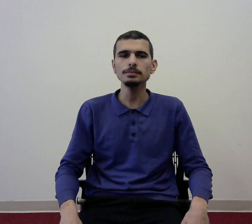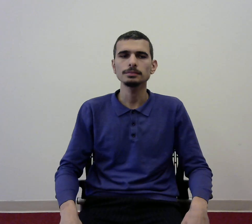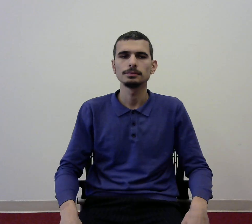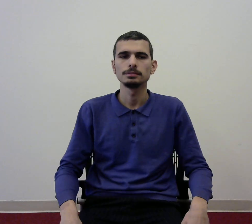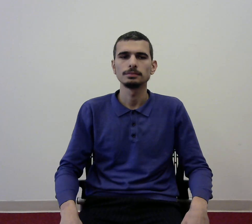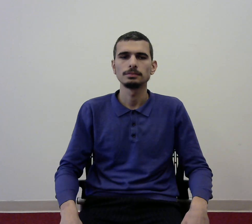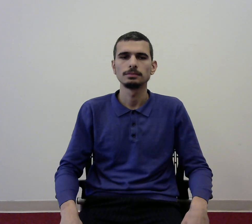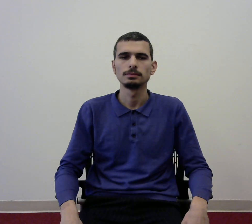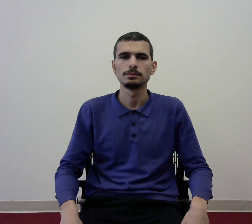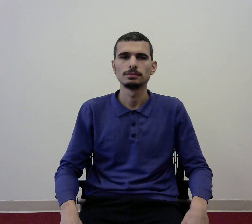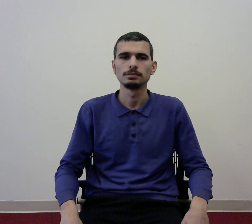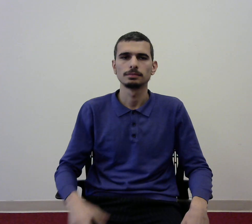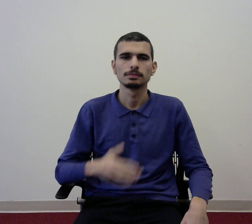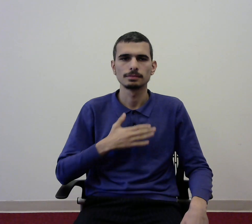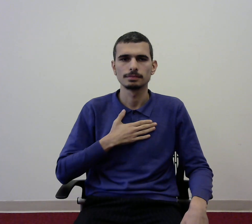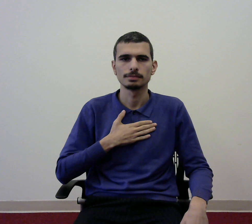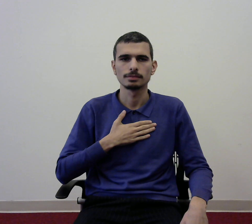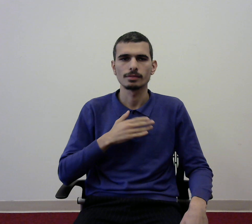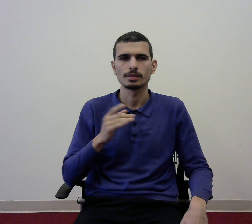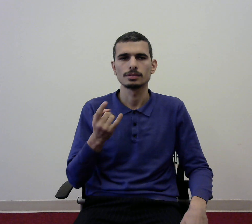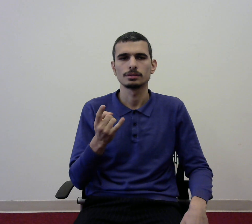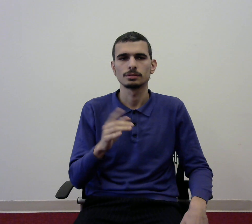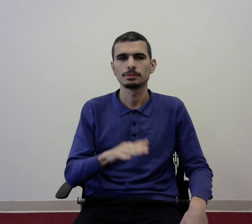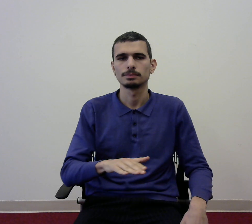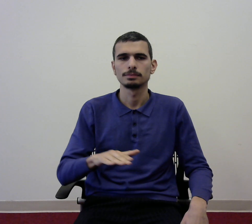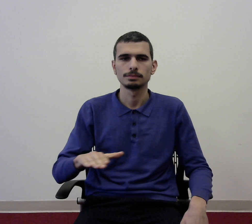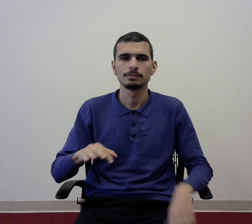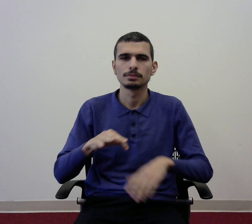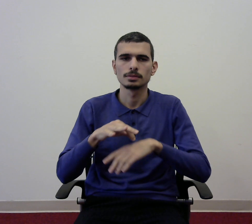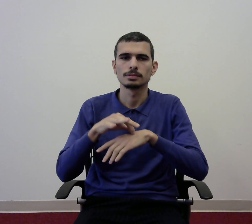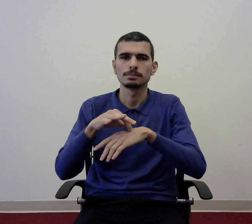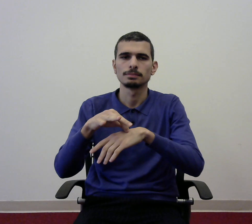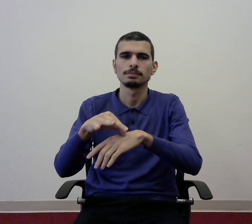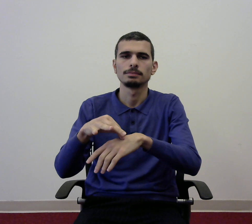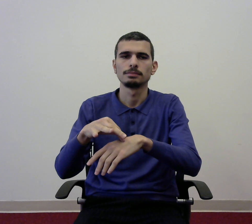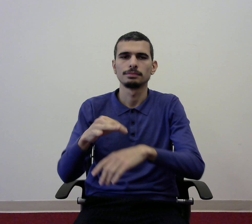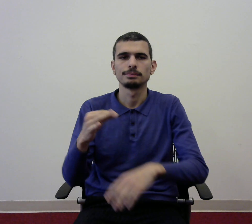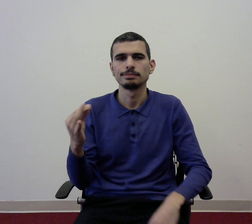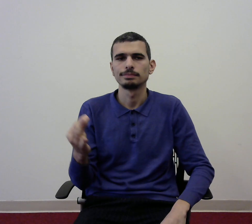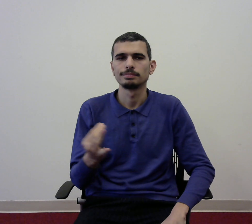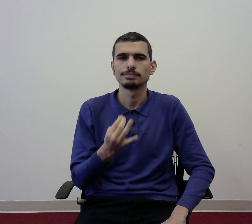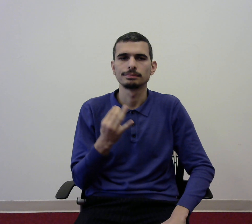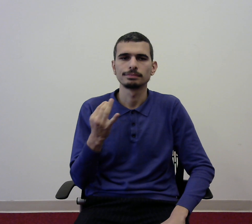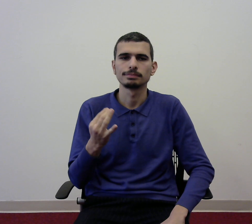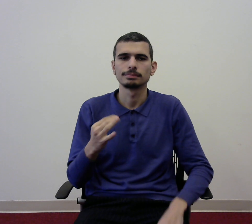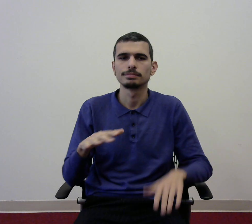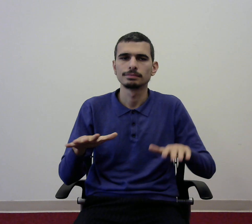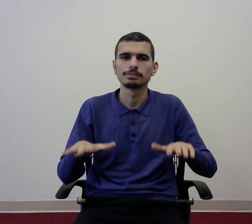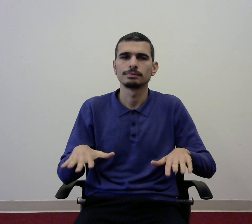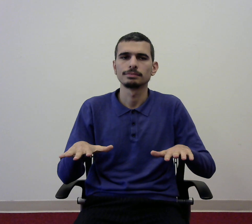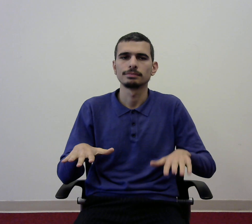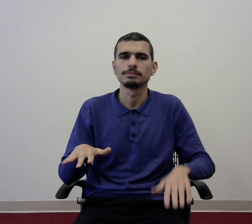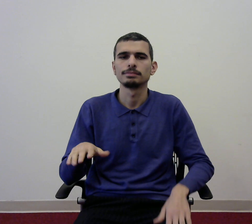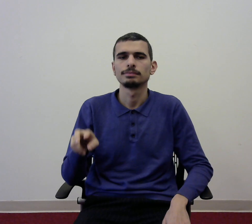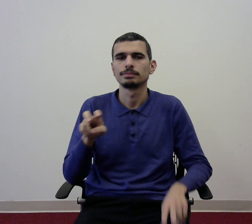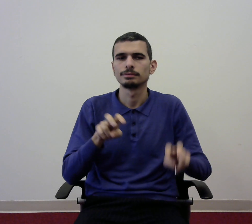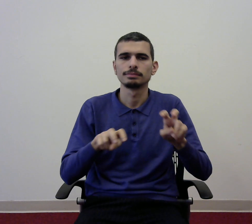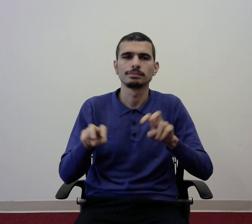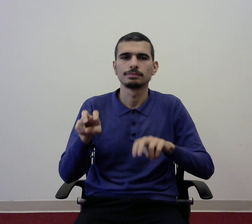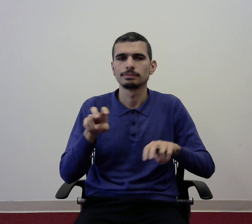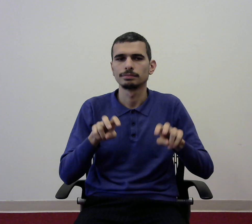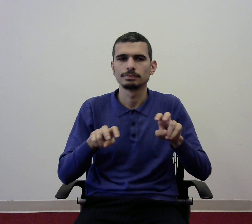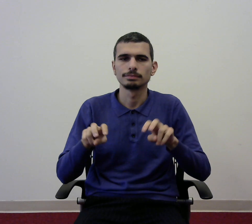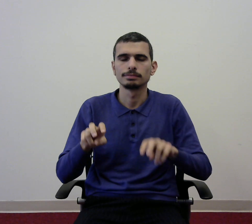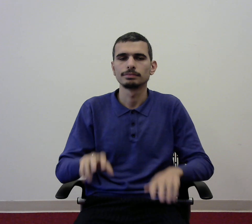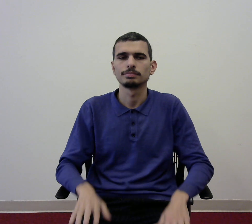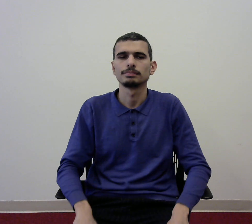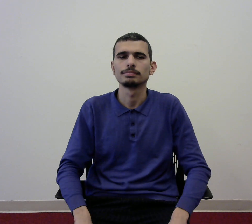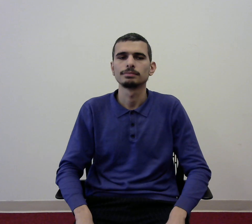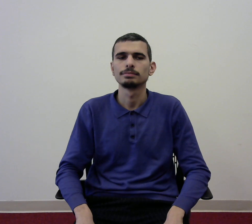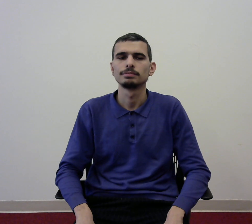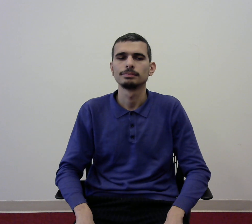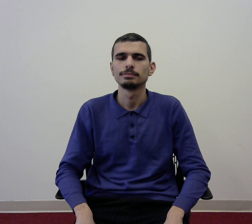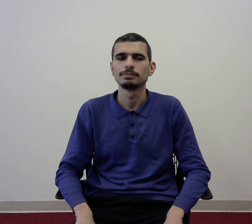Mən uşaqlarımı aparmağa maraqlı yer axtarıram